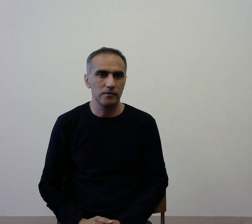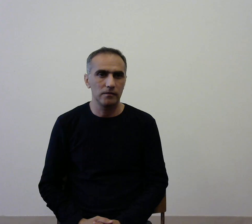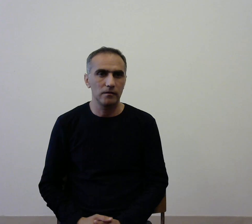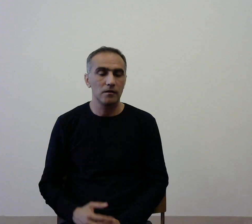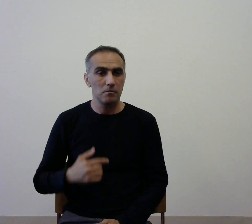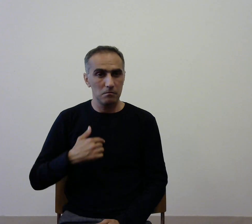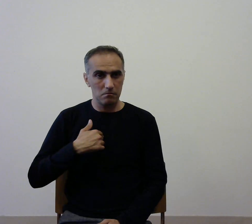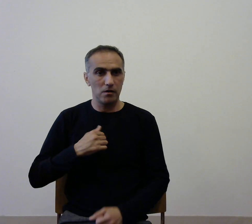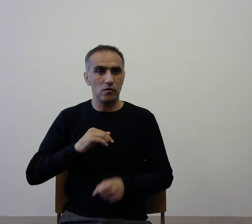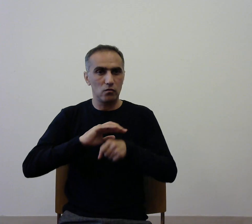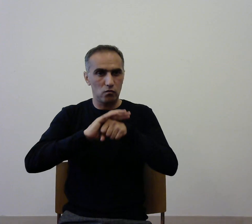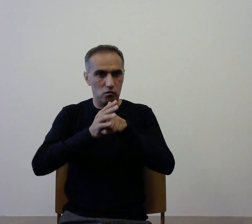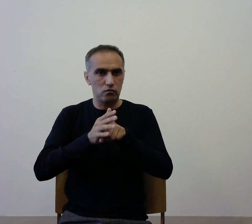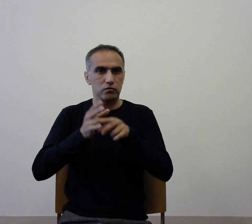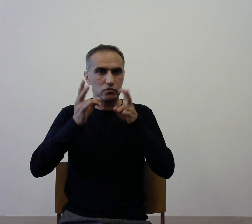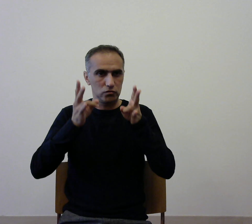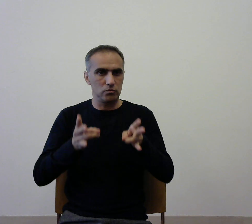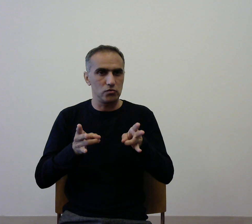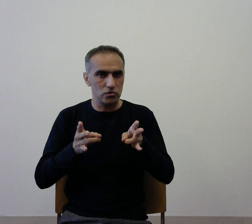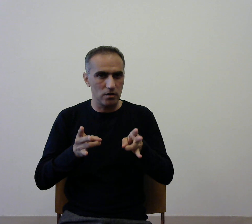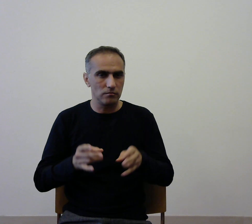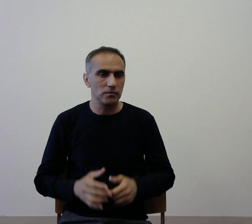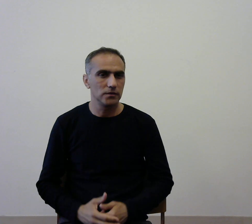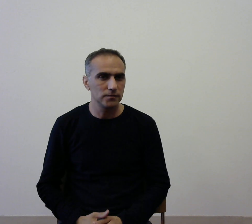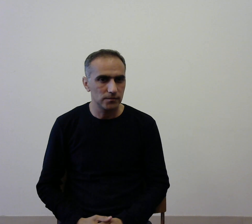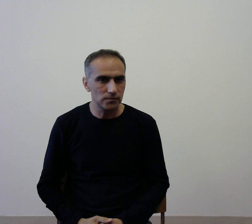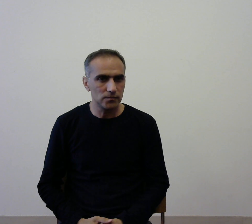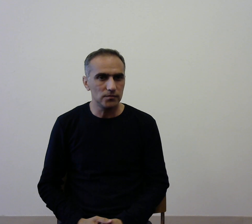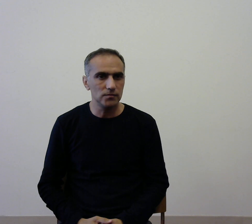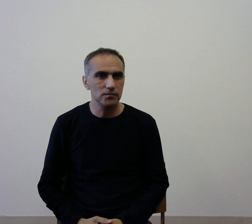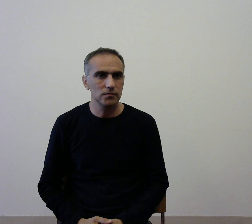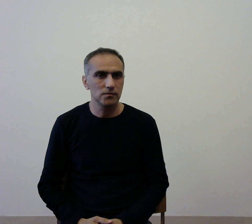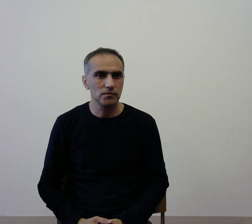Mən Covid-ə tutulmuşam